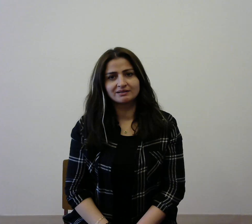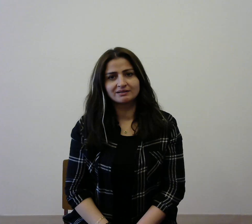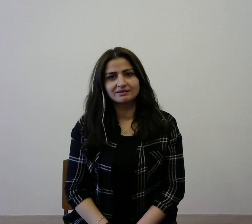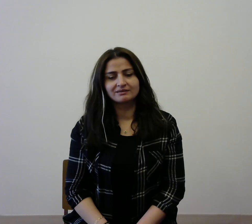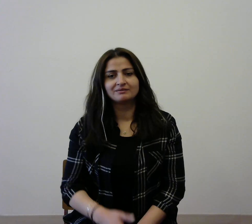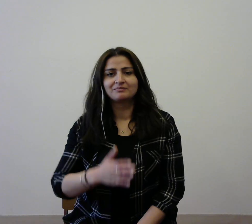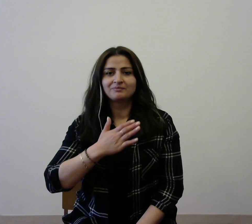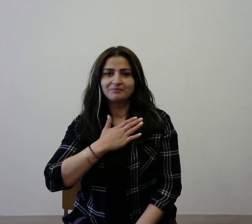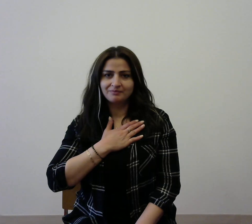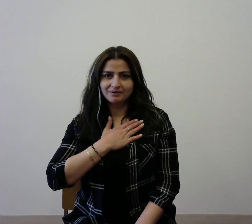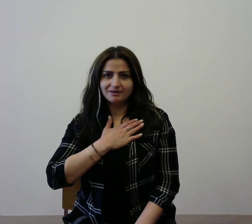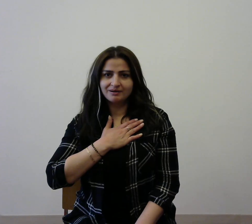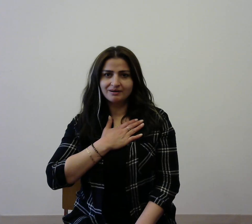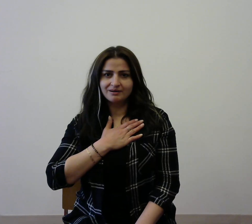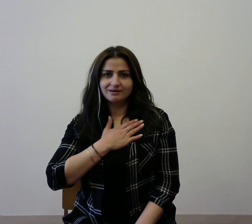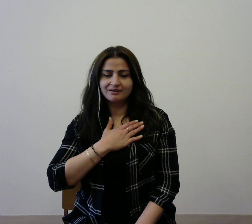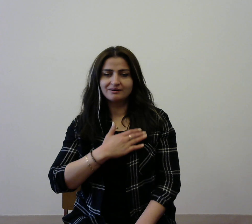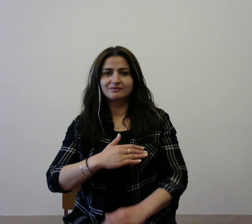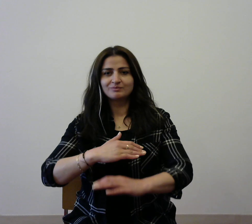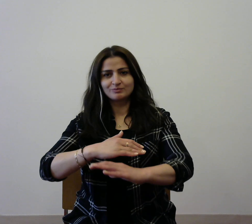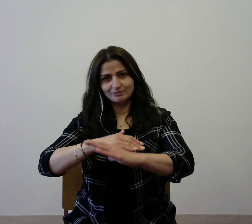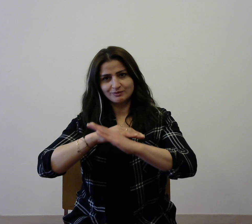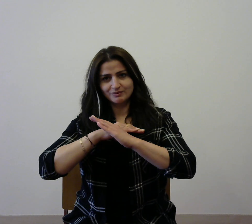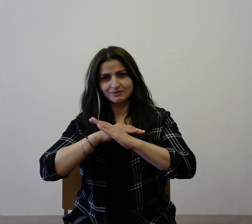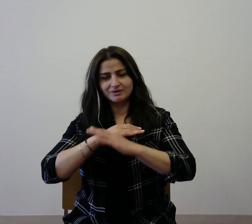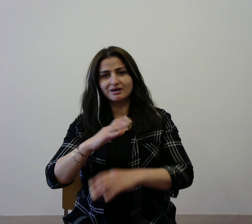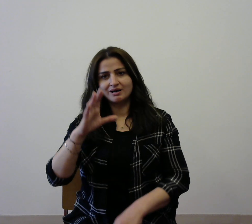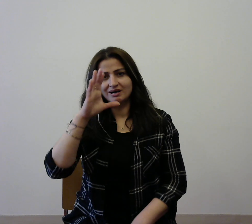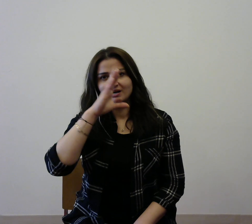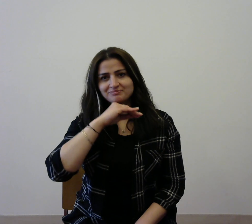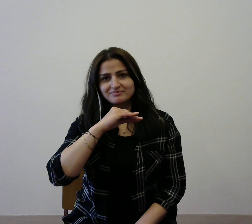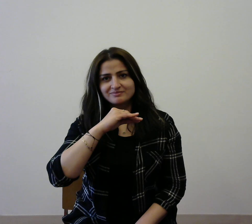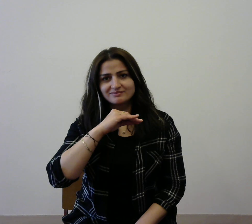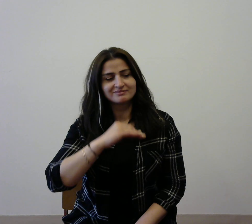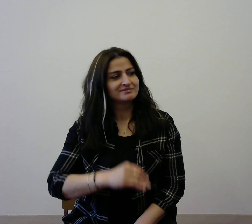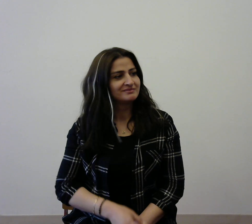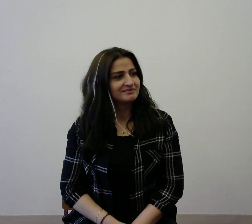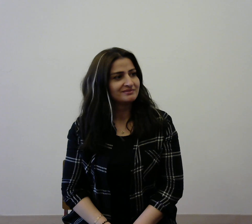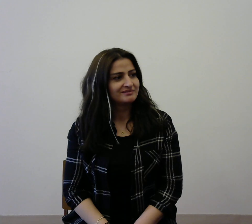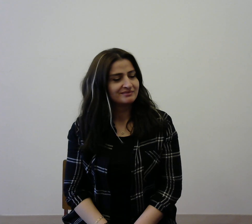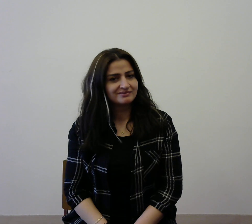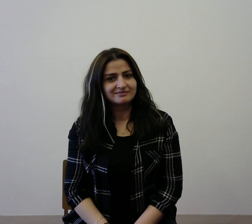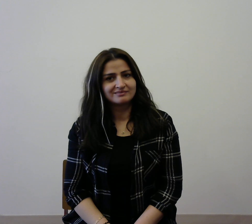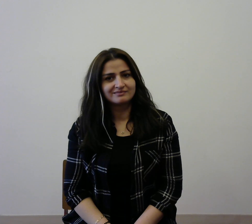Mənə kömək edə bilərsinizmi?